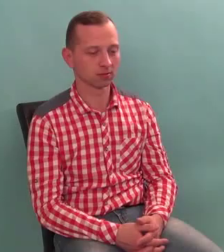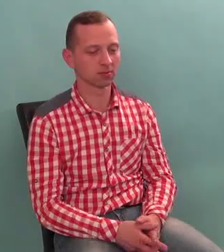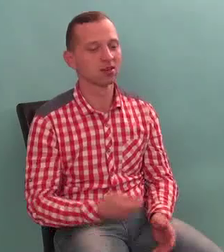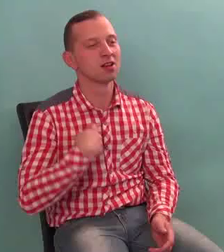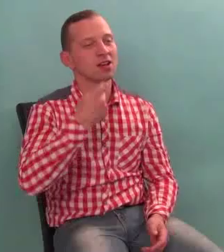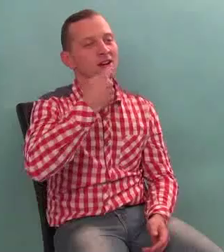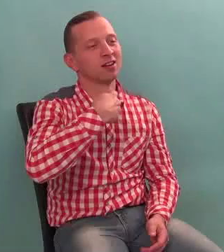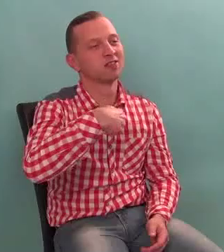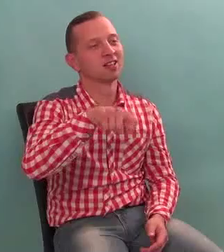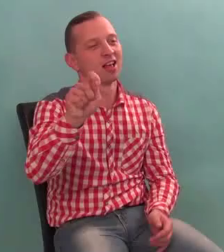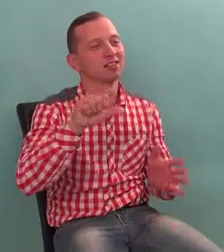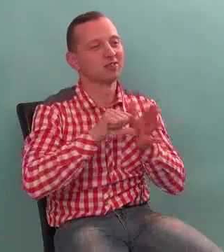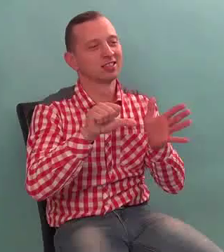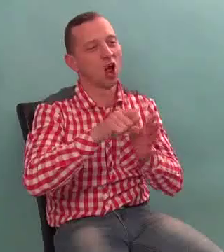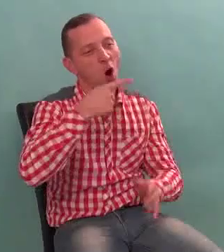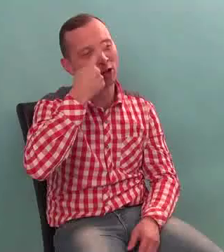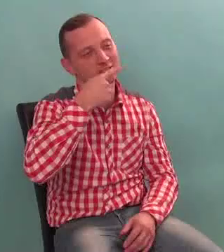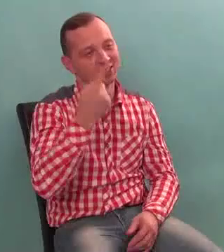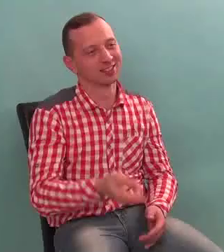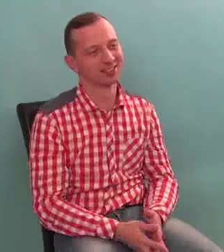Ja wyjeżdżam na wycieczkę do Olsztyna.